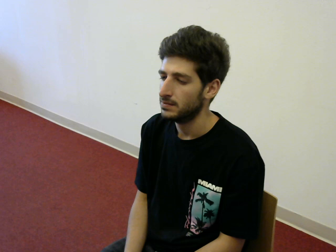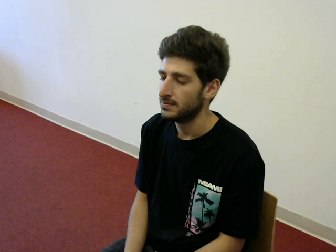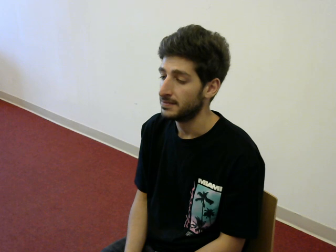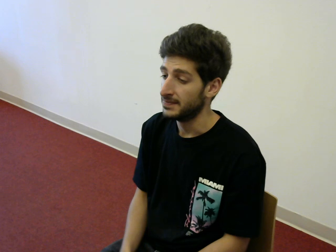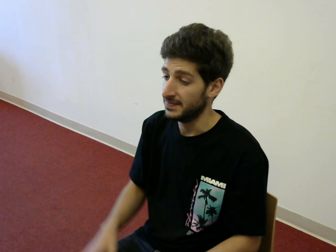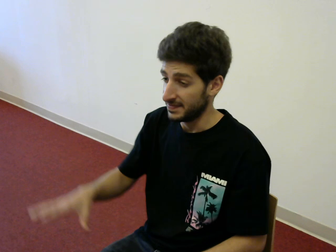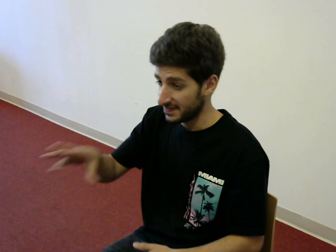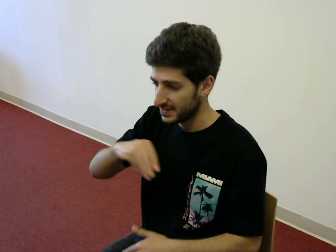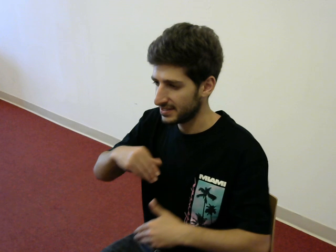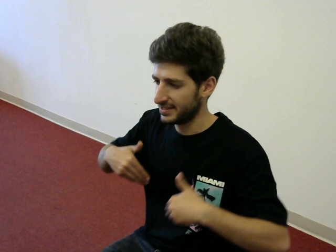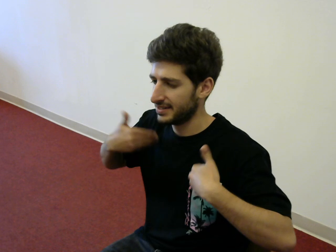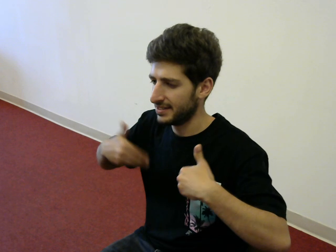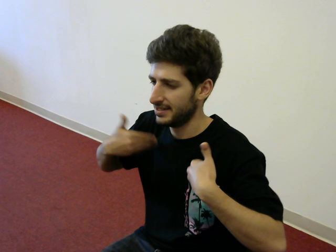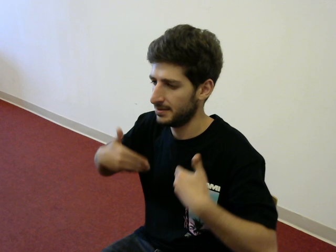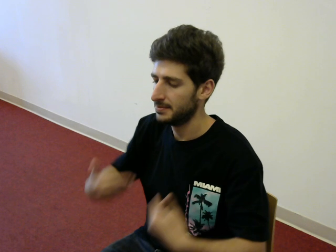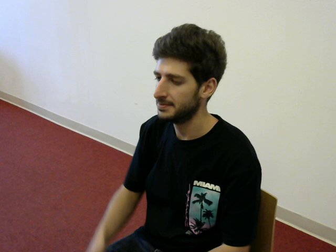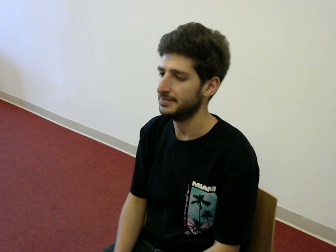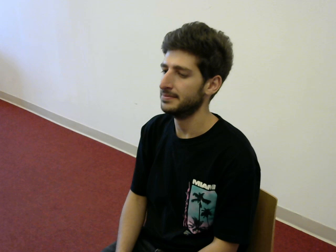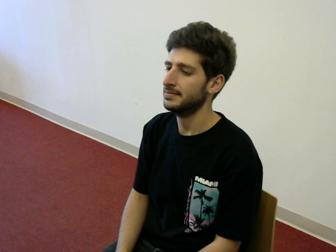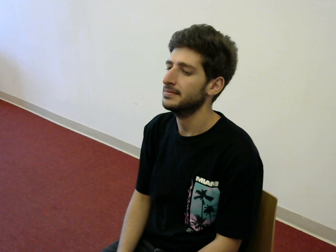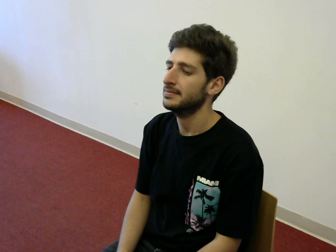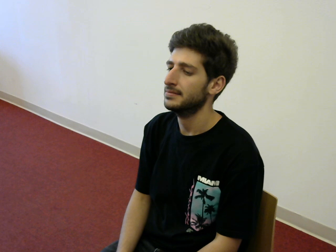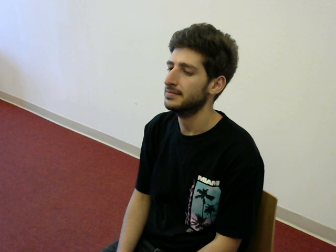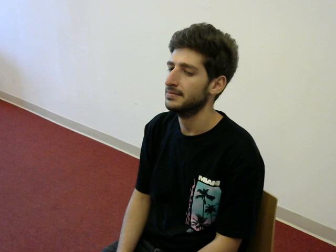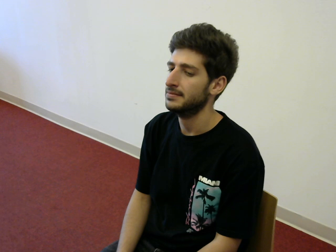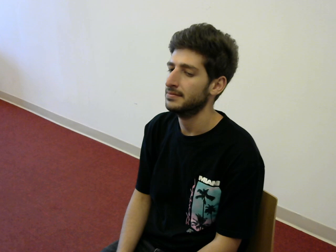Hamınızı salamlayıram